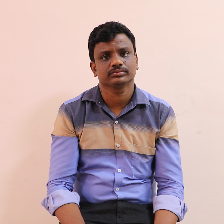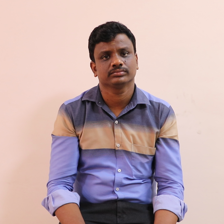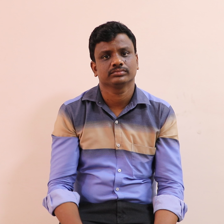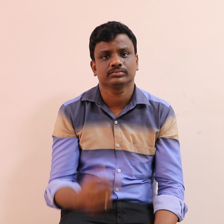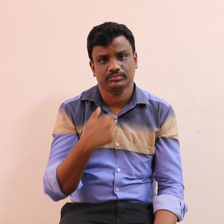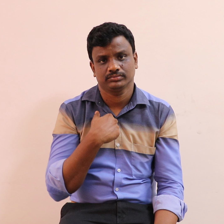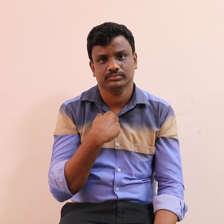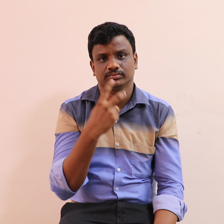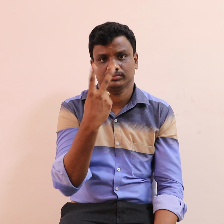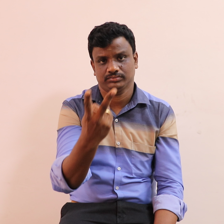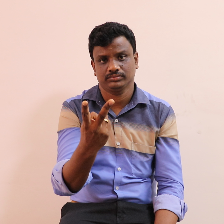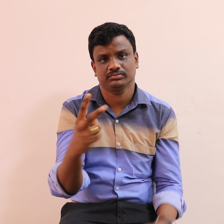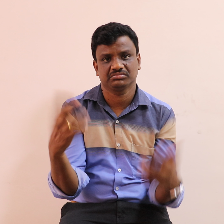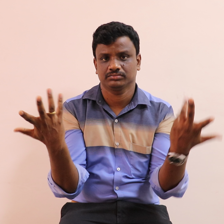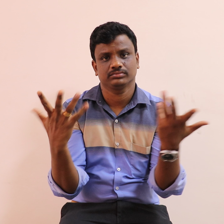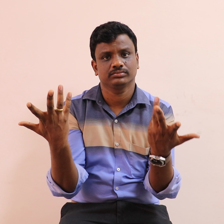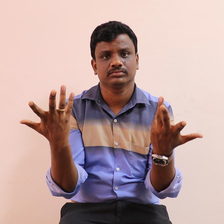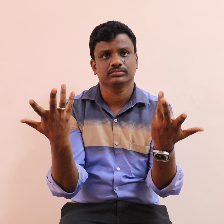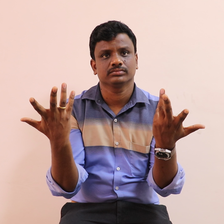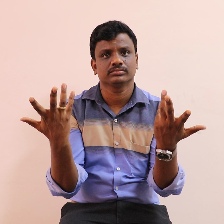i am not really sure